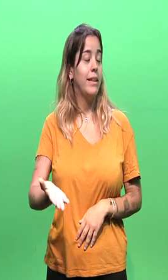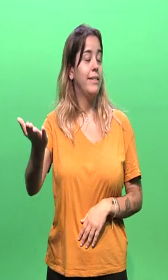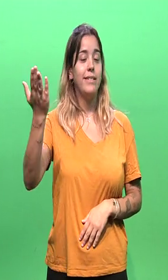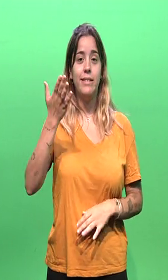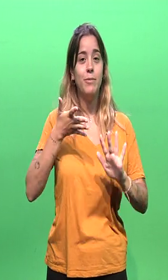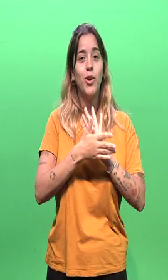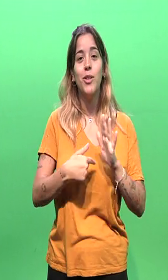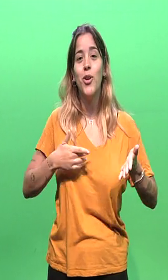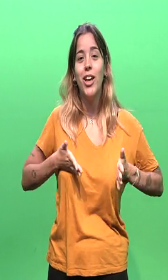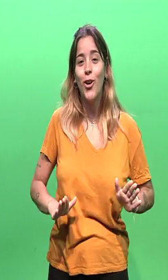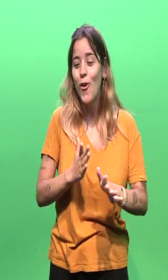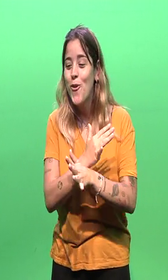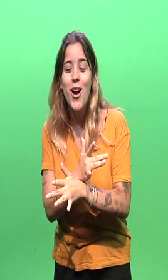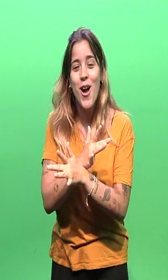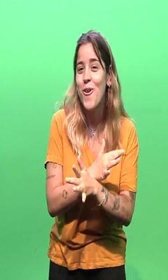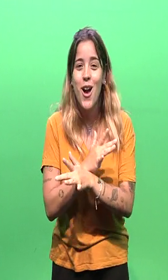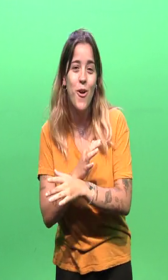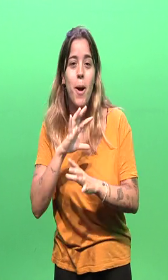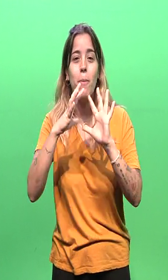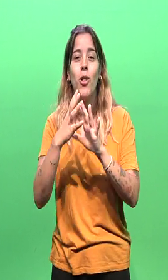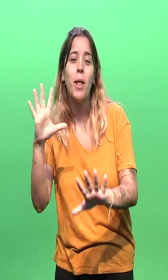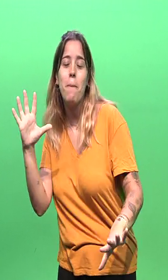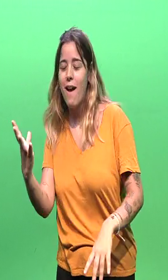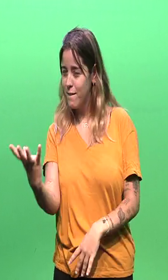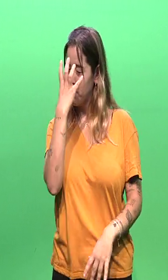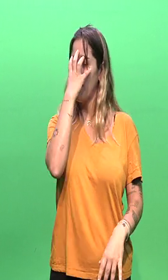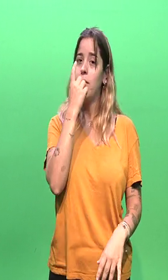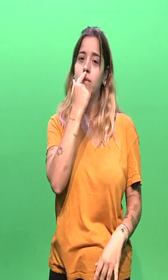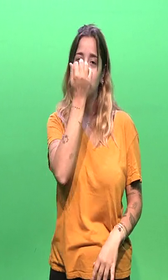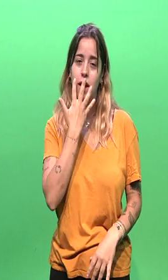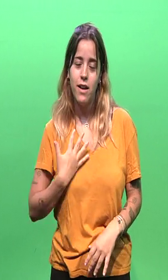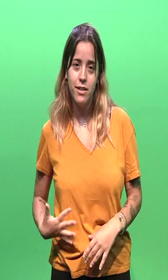No, perquè estava jugant amb el meu fill i m'ha donat amb una pilota a la cara i m'ha sortit sang del nas.